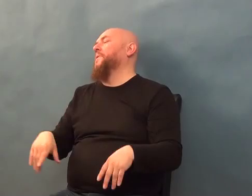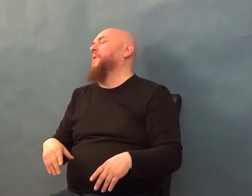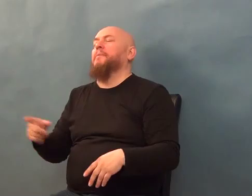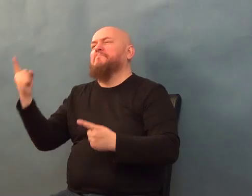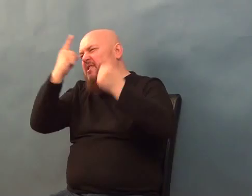Kot myśli.